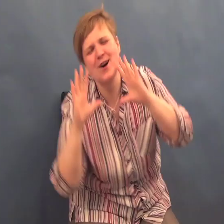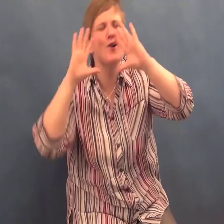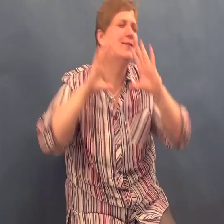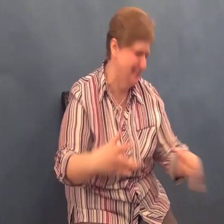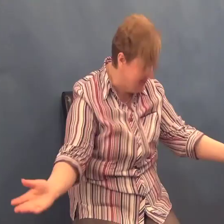I tyle.